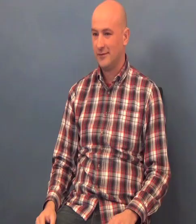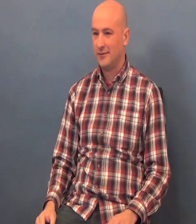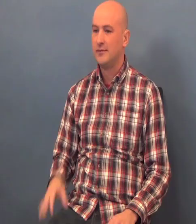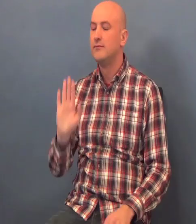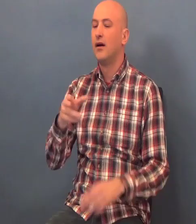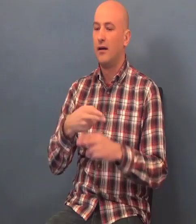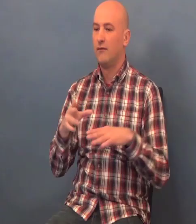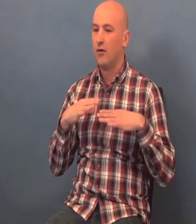Kiedy masz wolne?